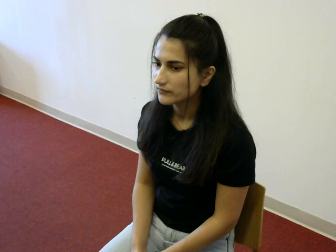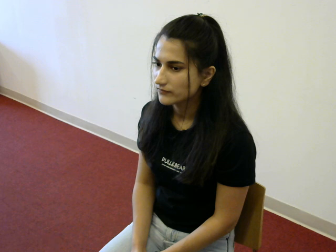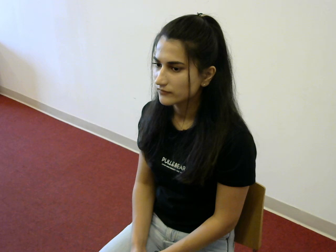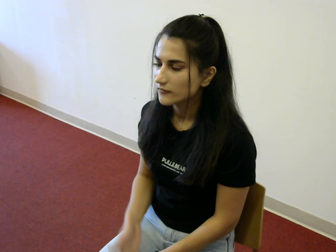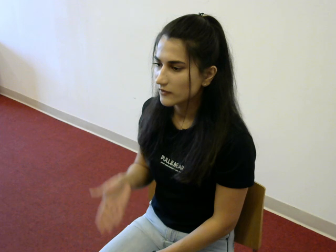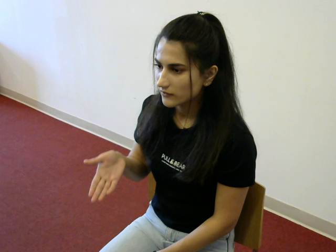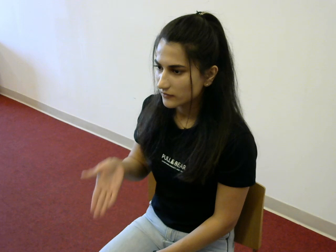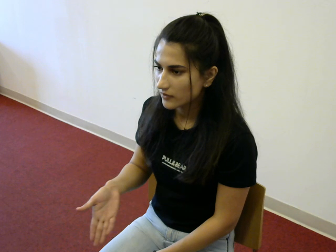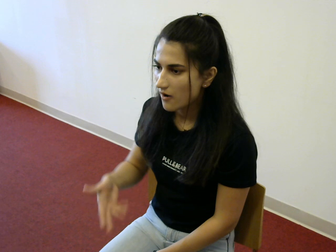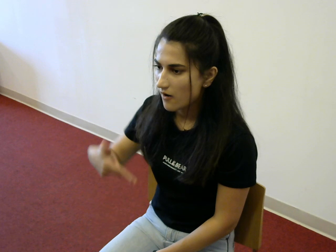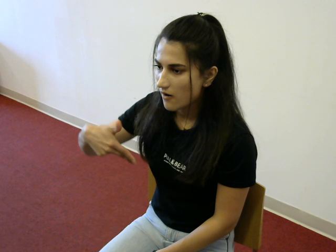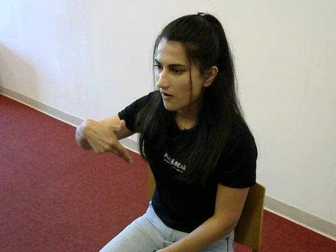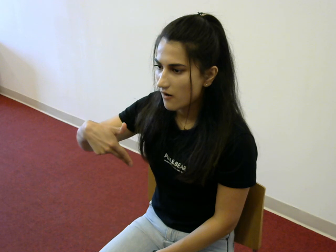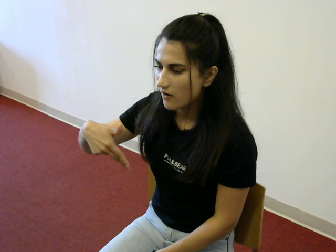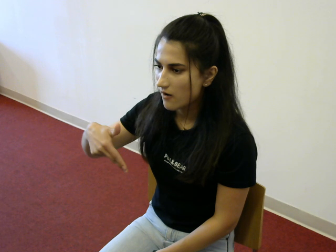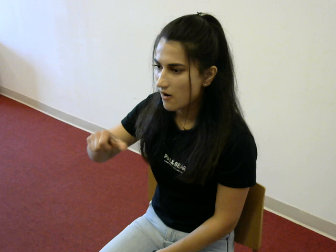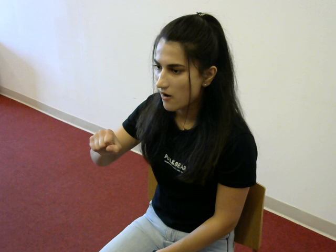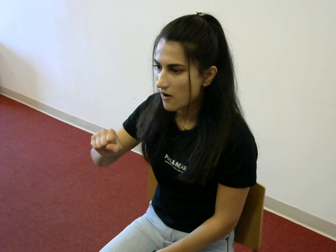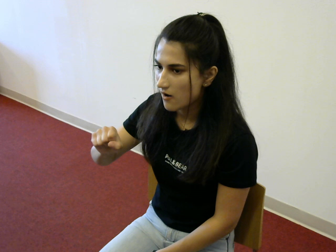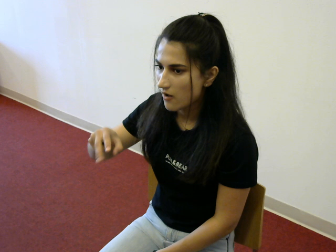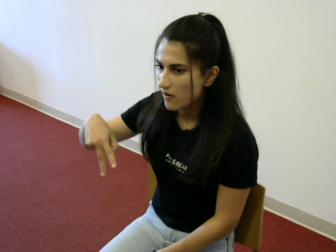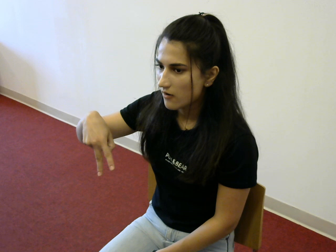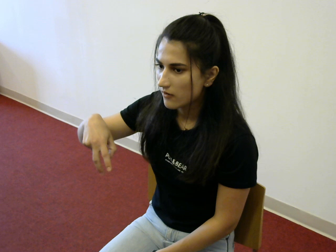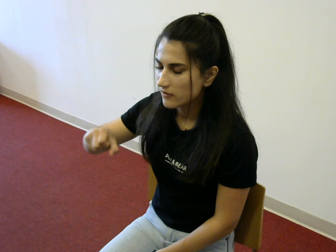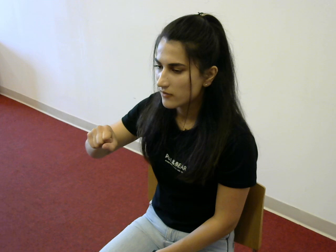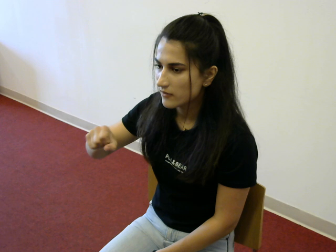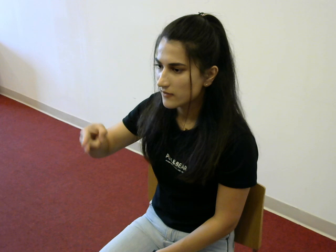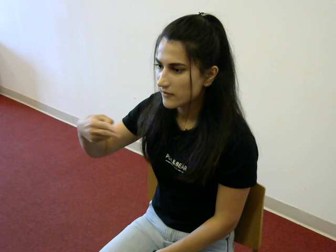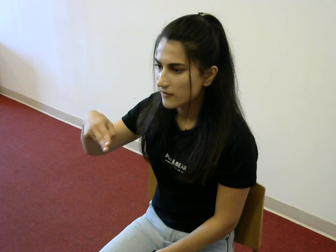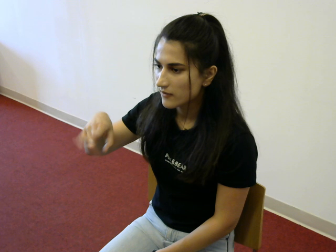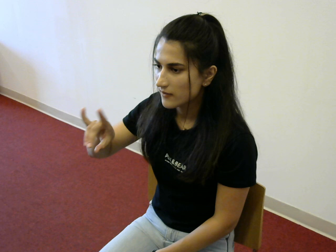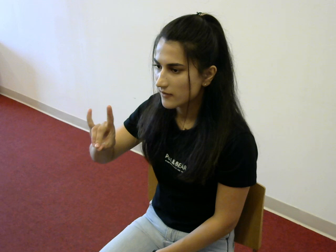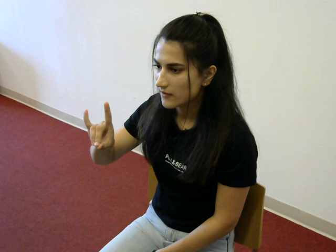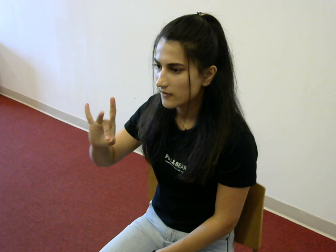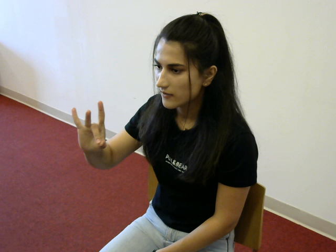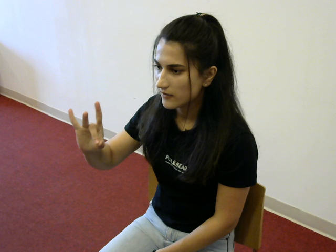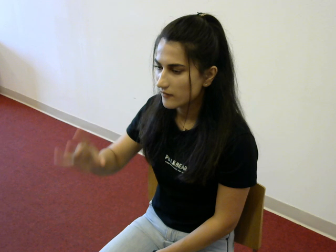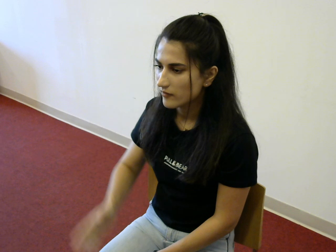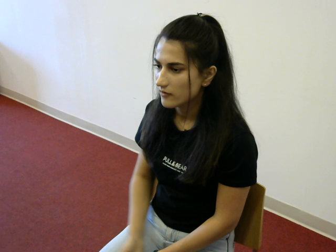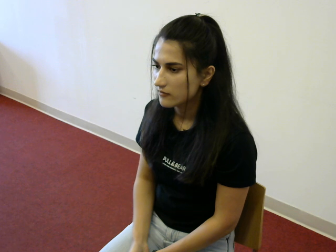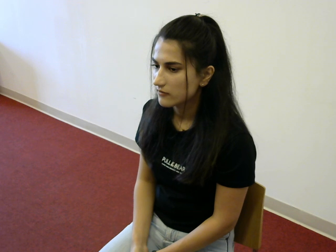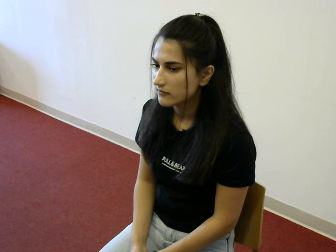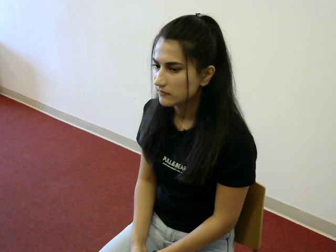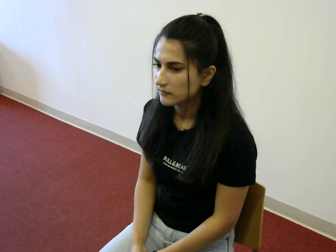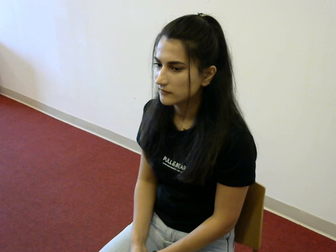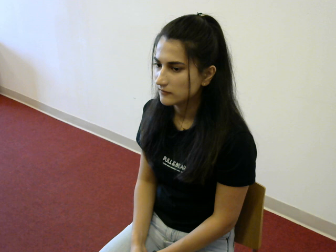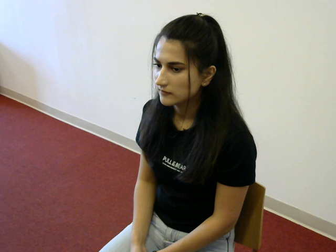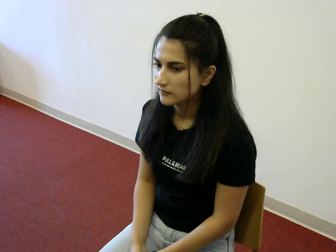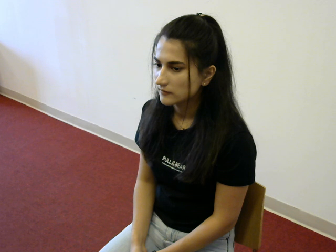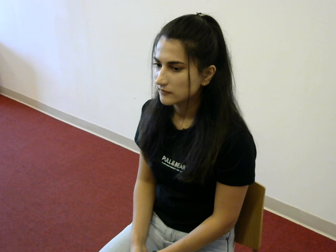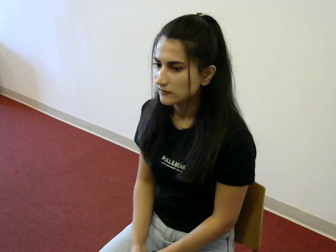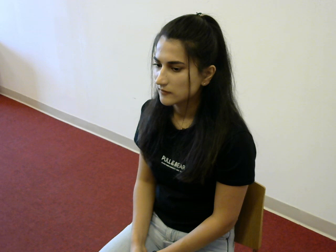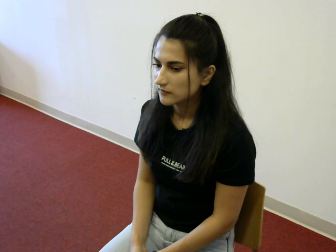Bu halaldır?